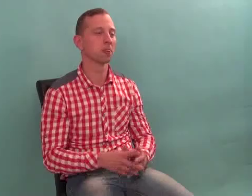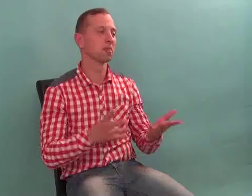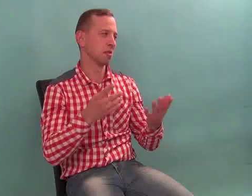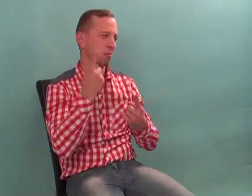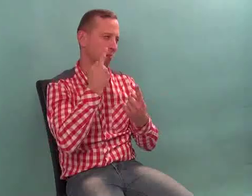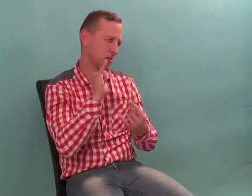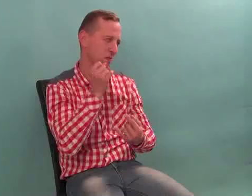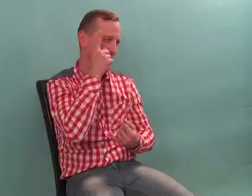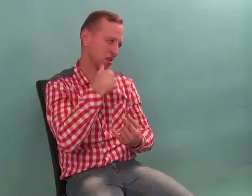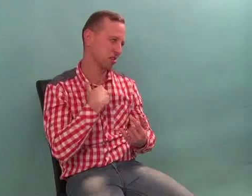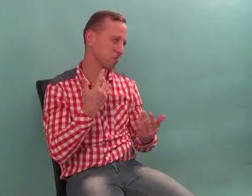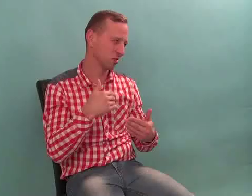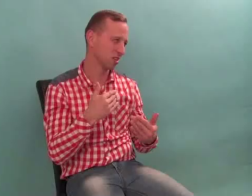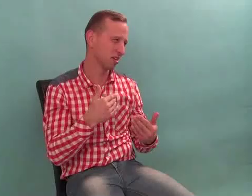Myślę, że mam inny pomysł, można?